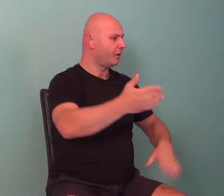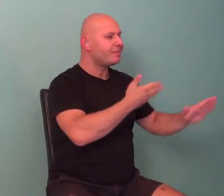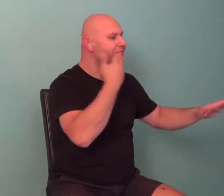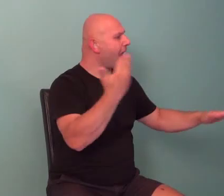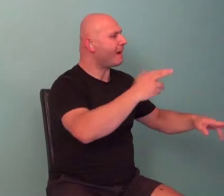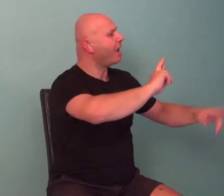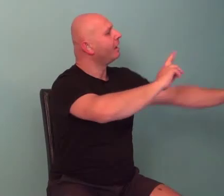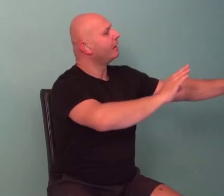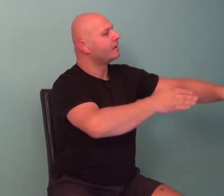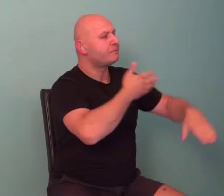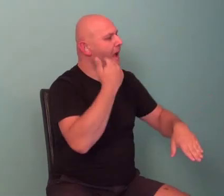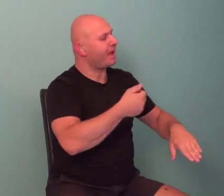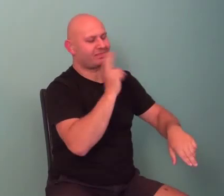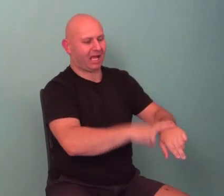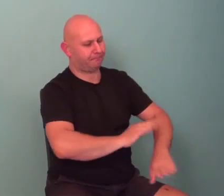Nie ma konkretnego terminu.